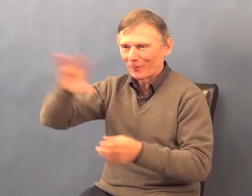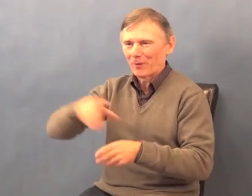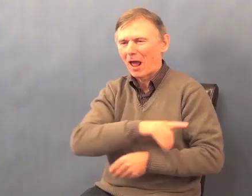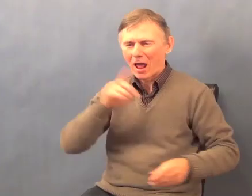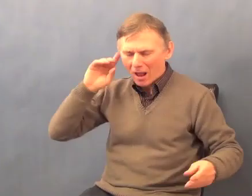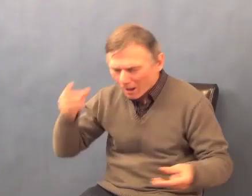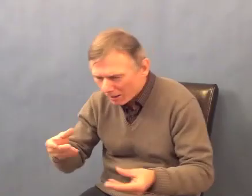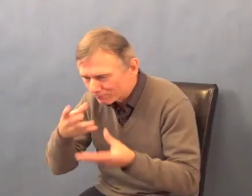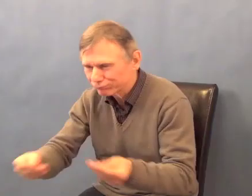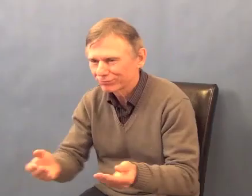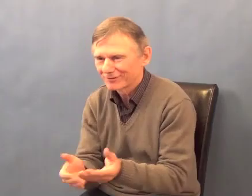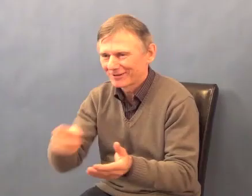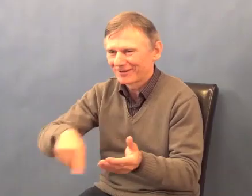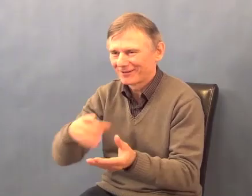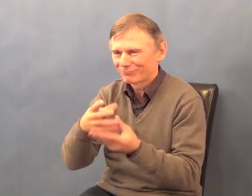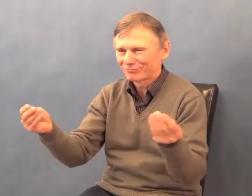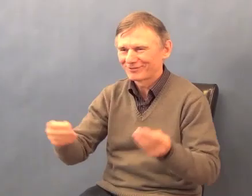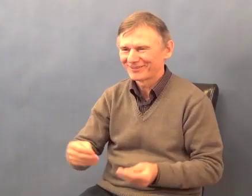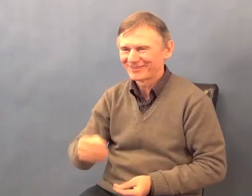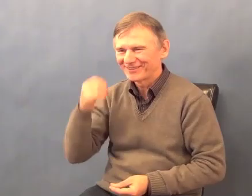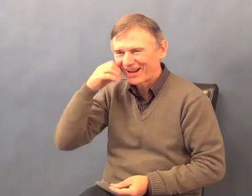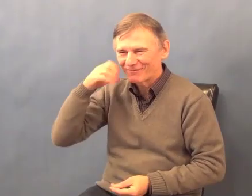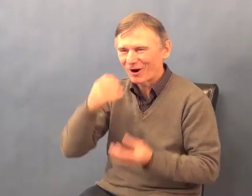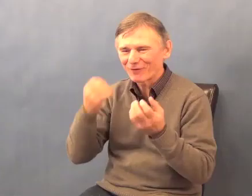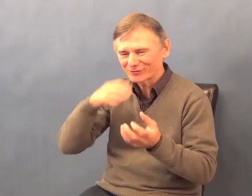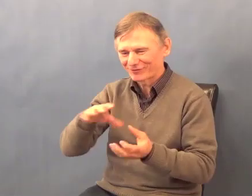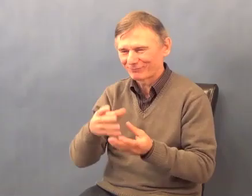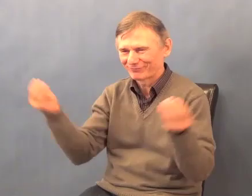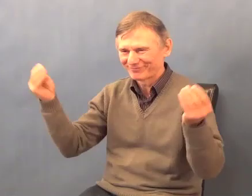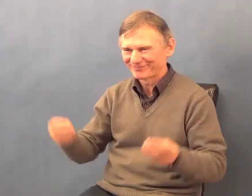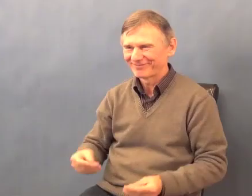Miś wraca i patrzy, że w tym miejscu już nie ma jabłek, które tam były.